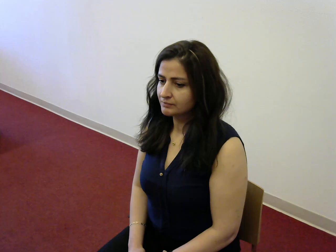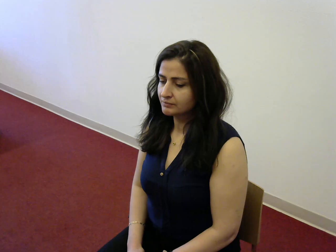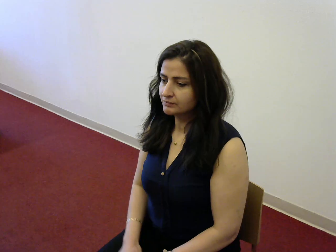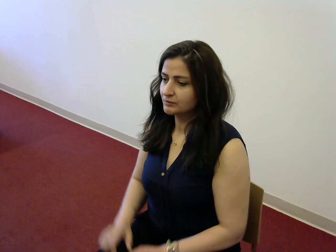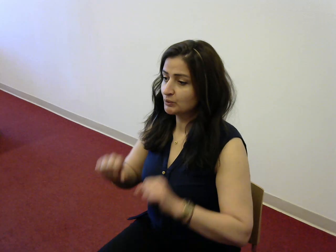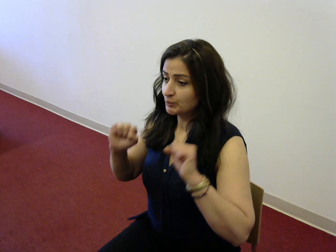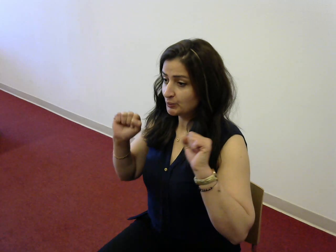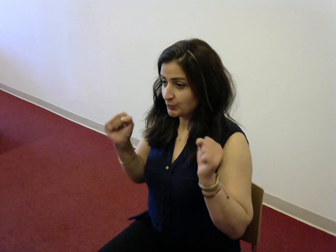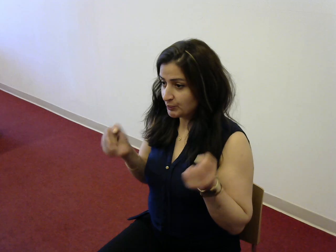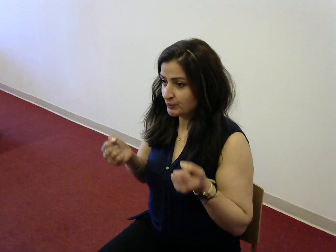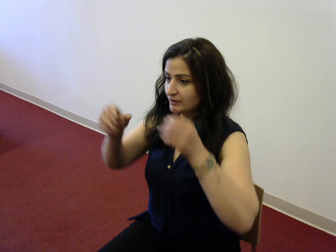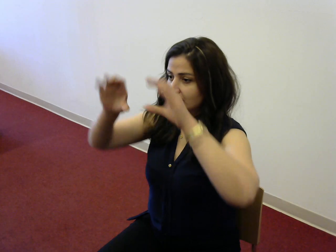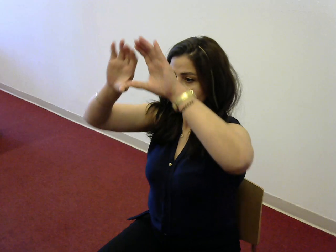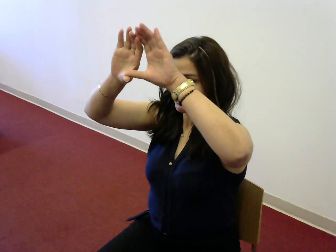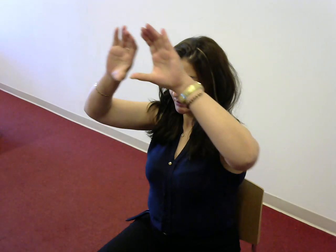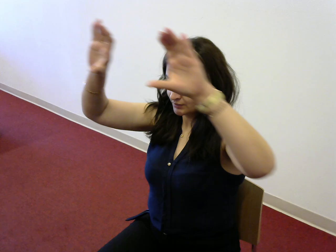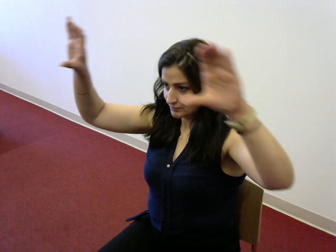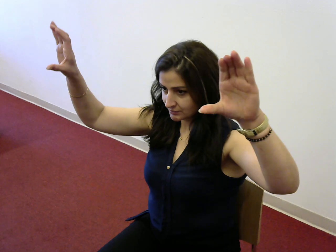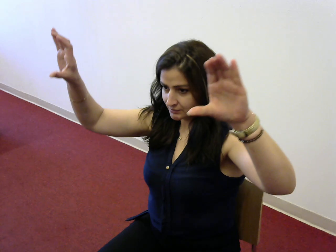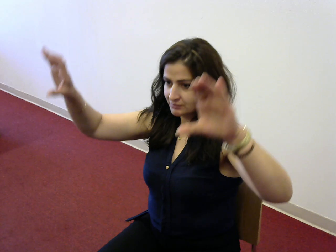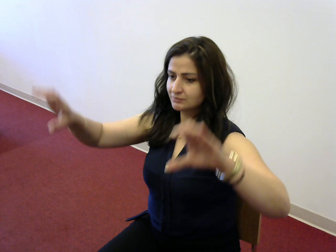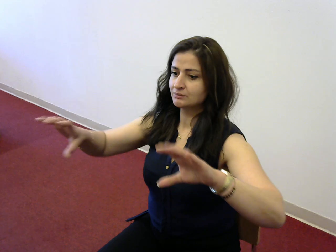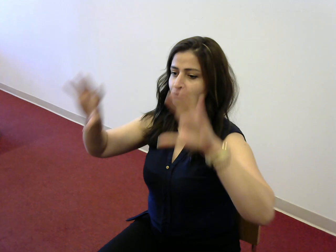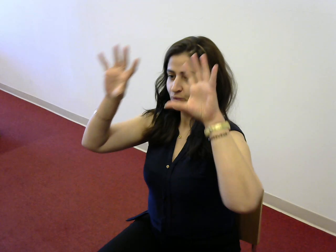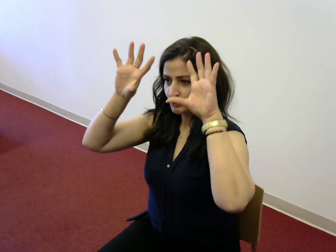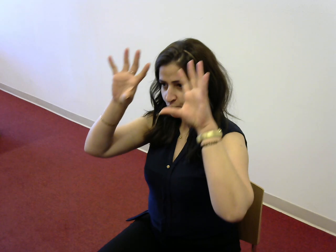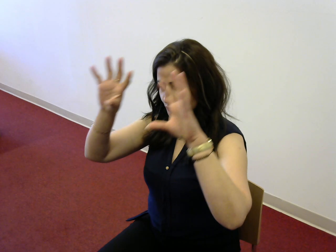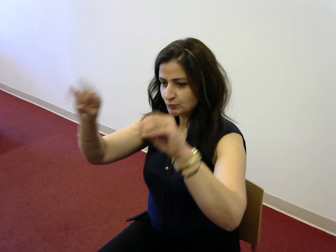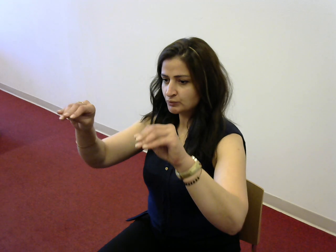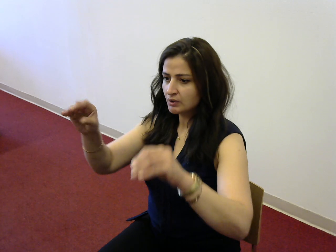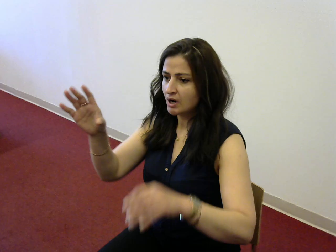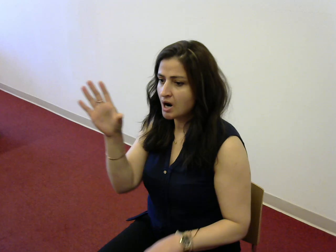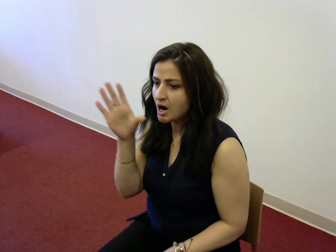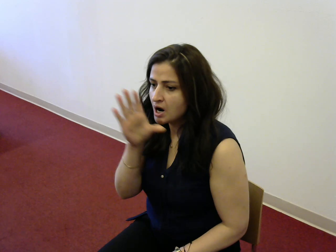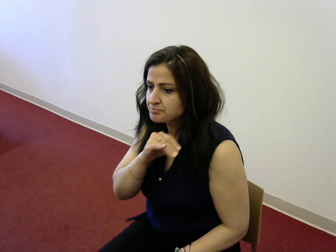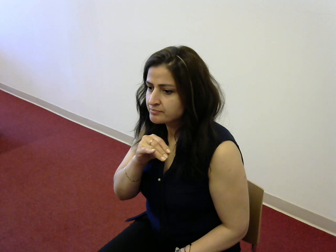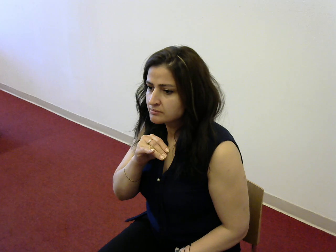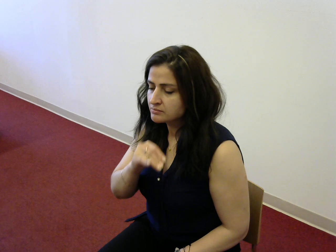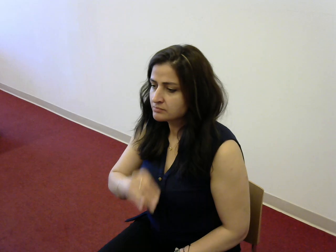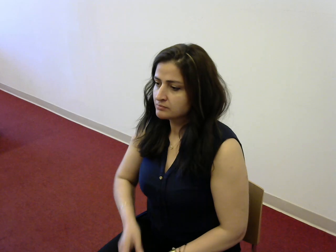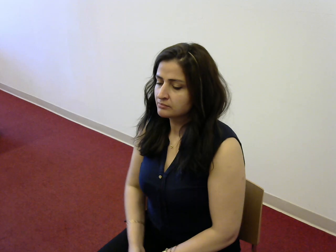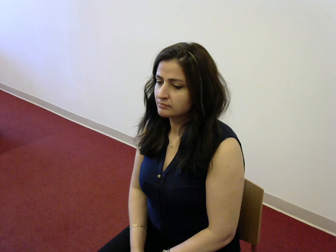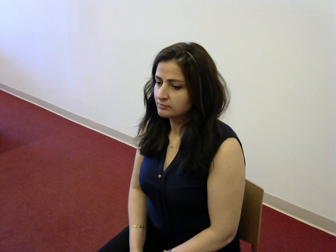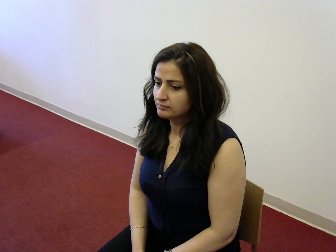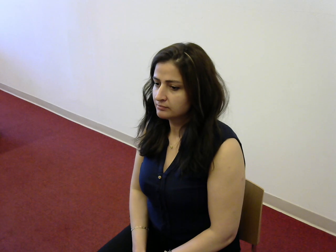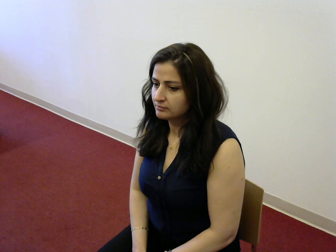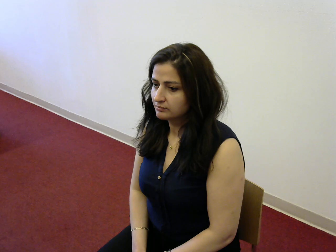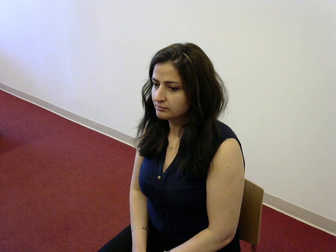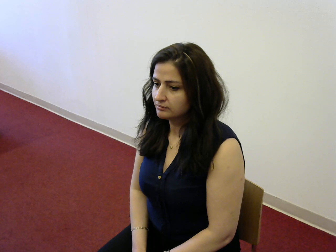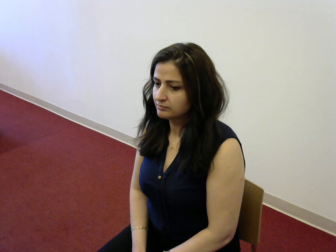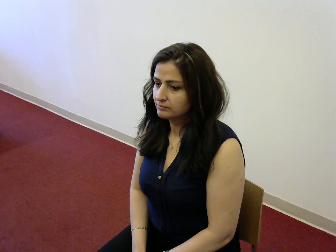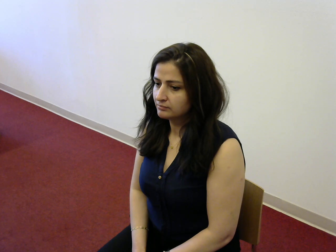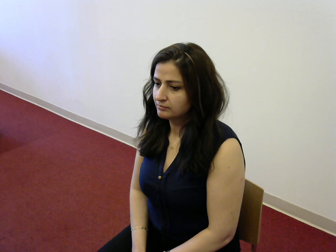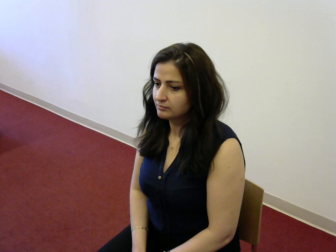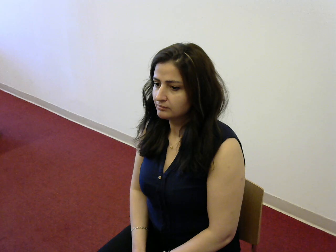Kondisioneri söndürə bilərsinizmi?